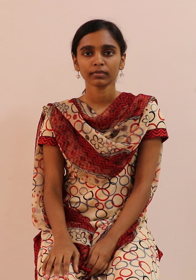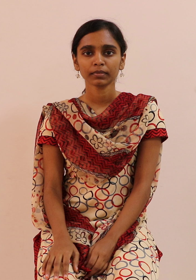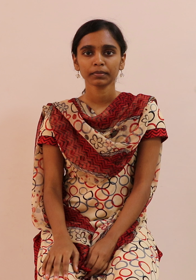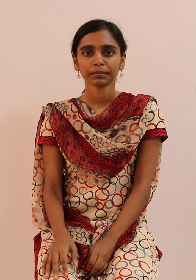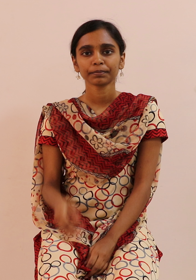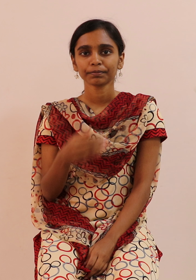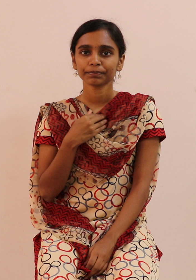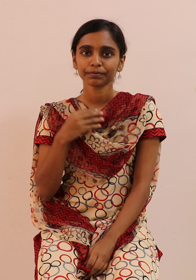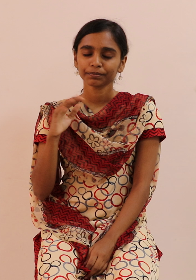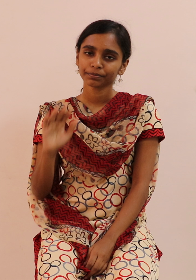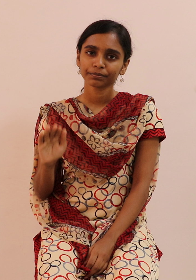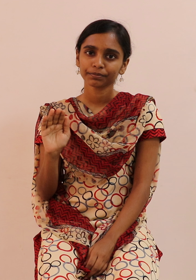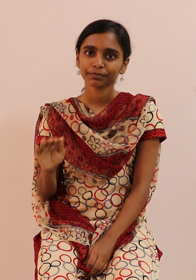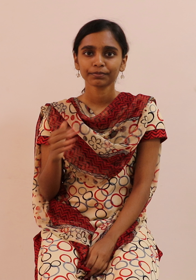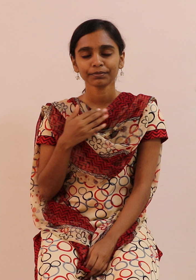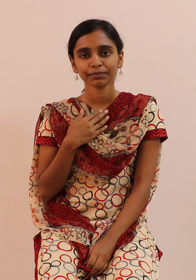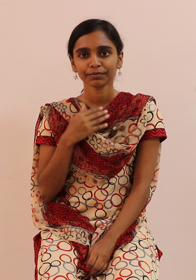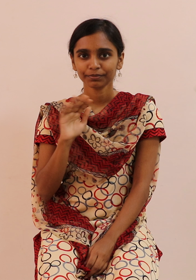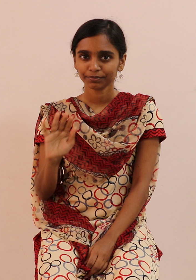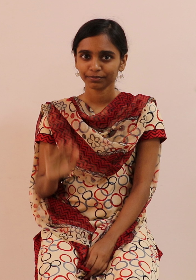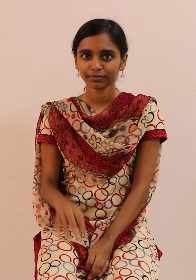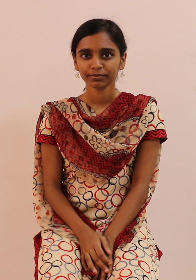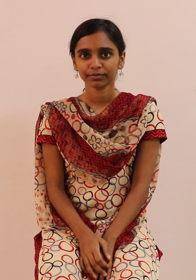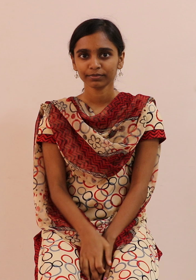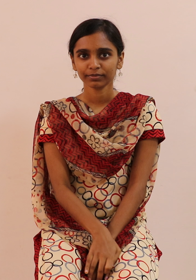do not worry